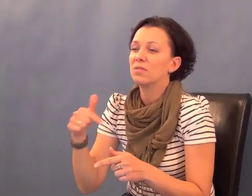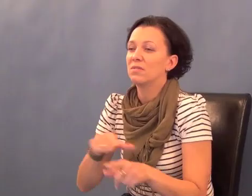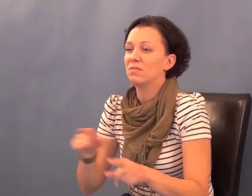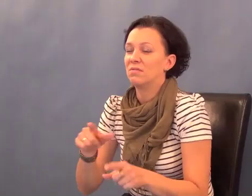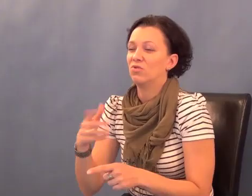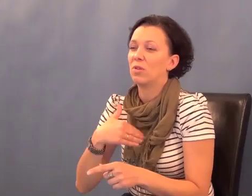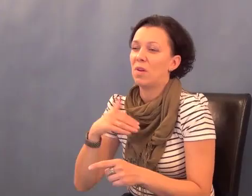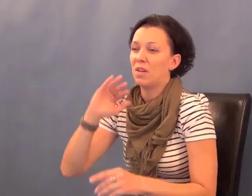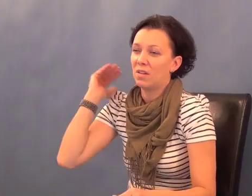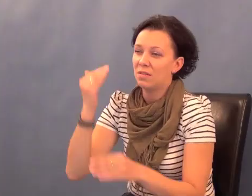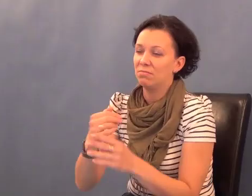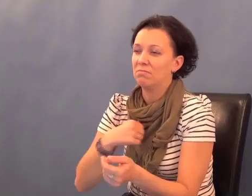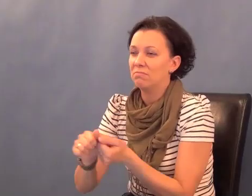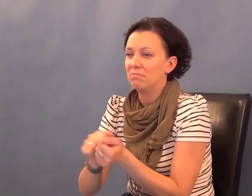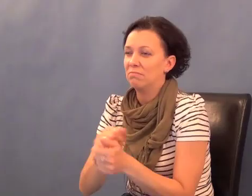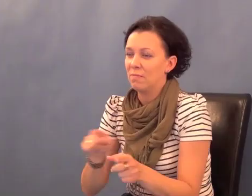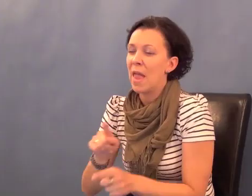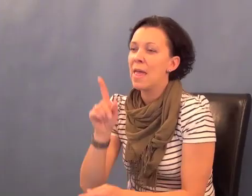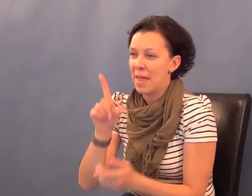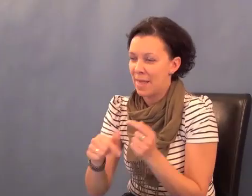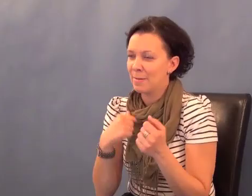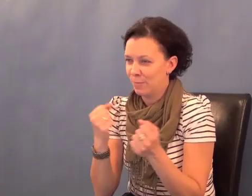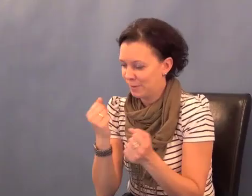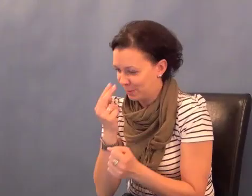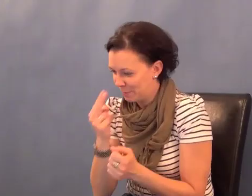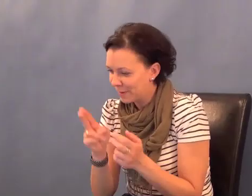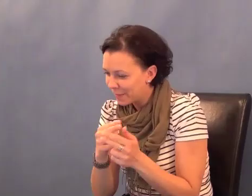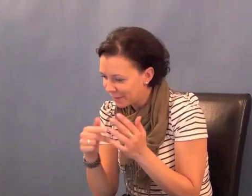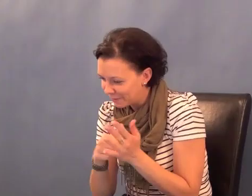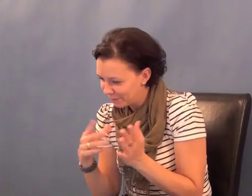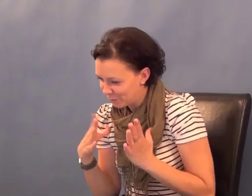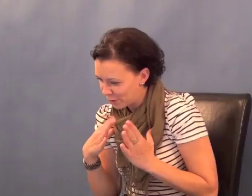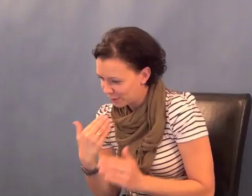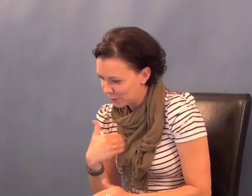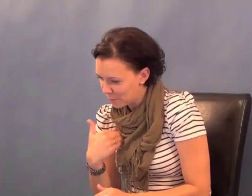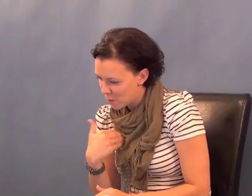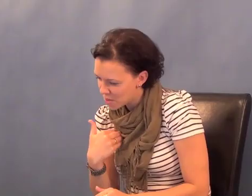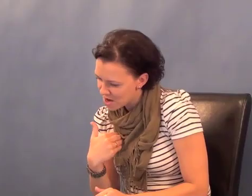W sobotę do wieczora pranie robię, ważne sprawy, ale postaram się, zobaczymy, kiedy mam tę wolną sobotę.